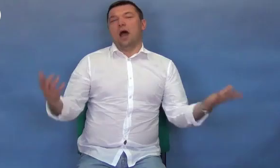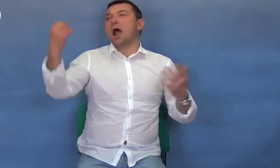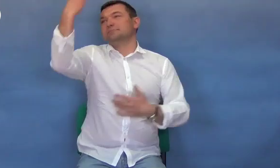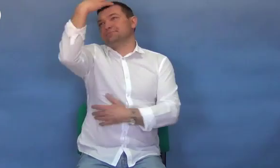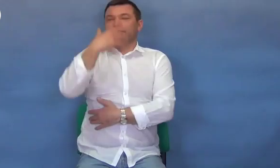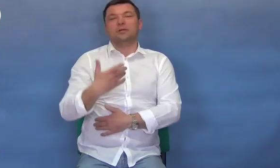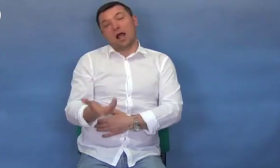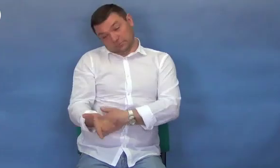Mycie pod prysznicem.